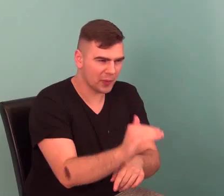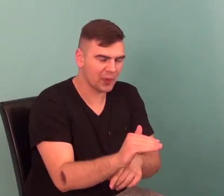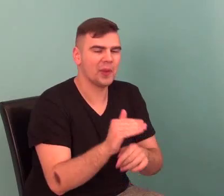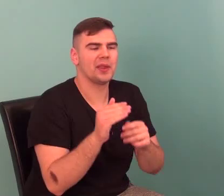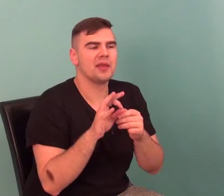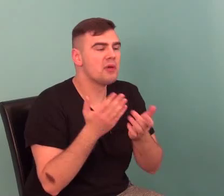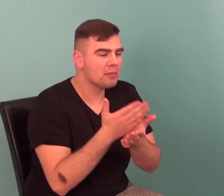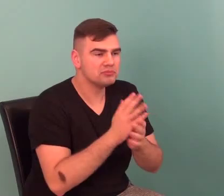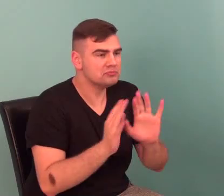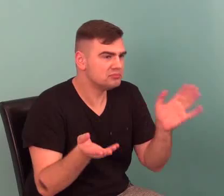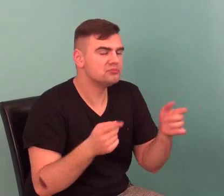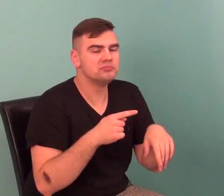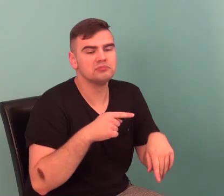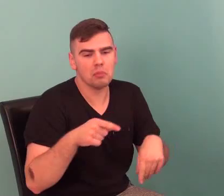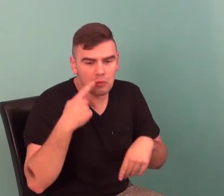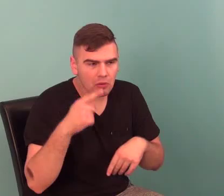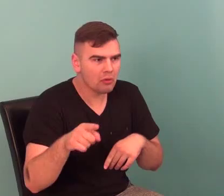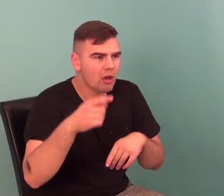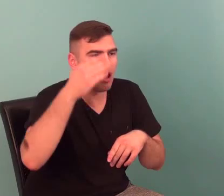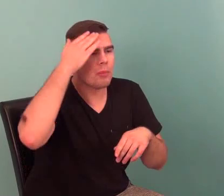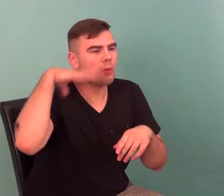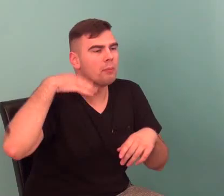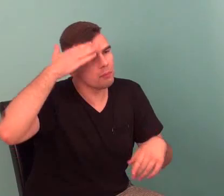Kończą pomagać, a odchodząc zauważają kapelusz, który spadł z głowy chłopca.